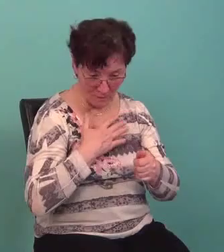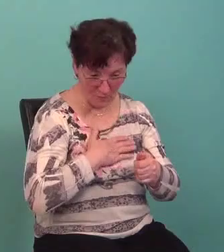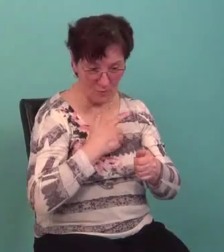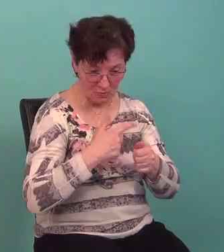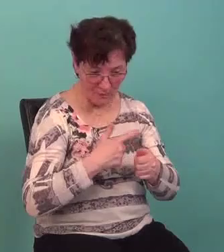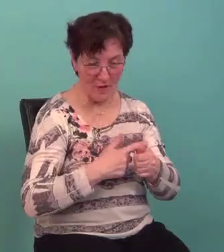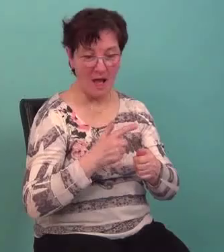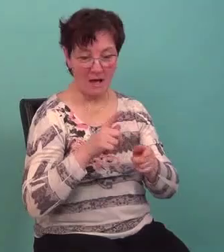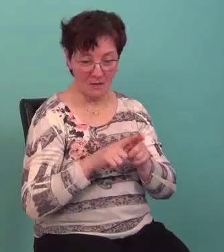Poniedziałek, pierwszego.